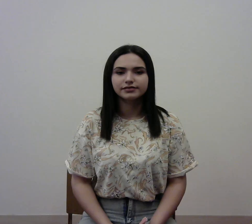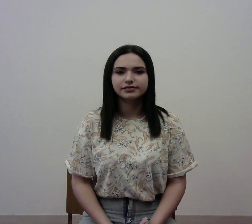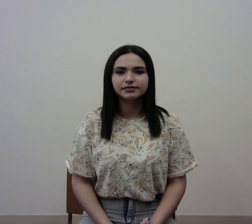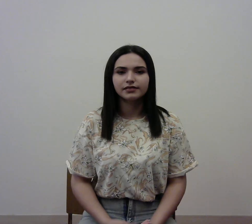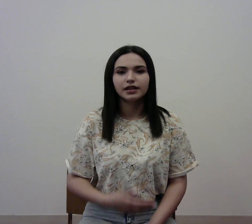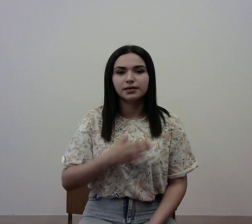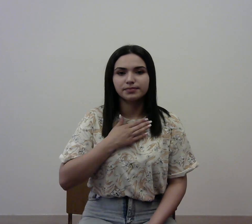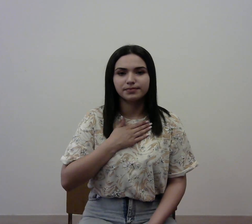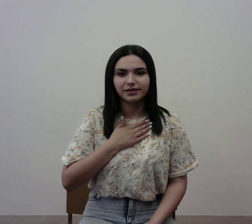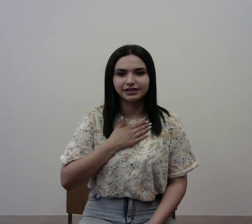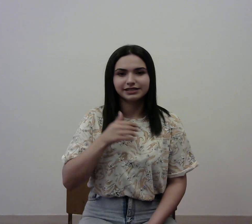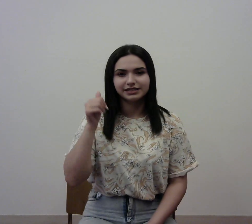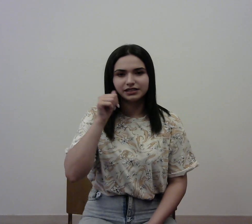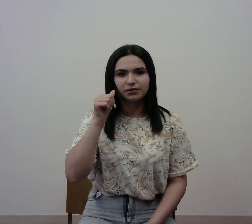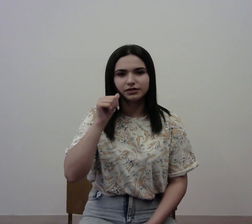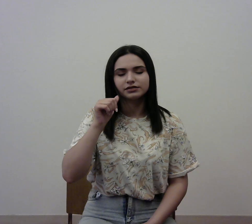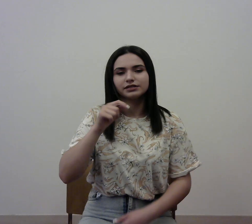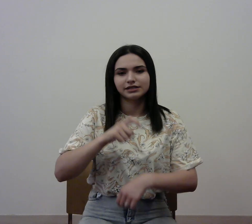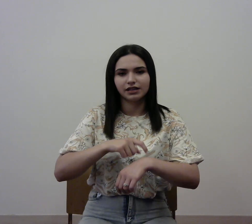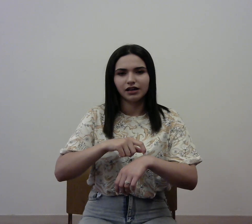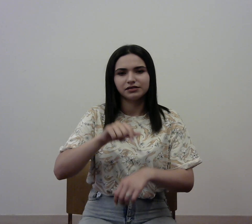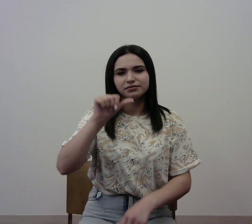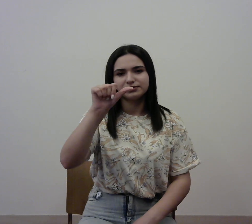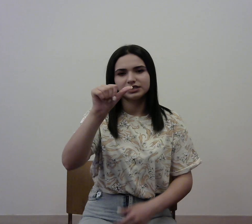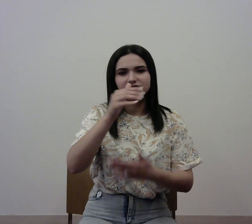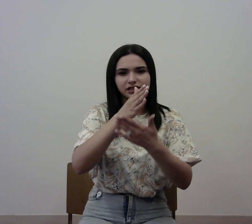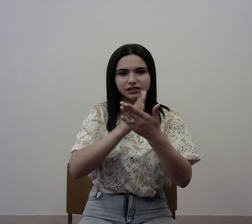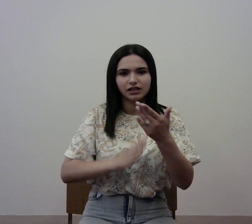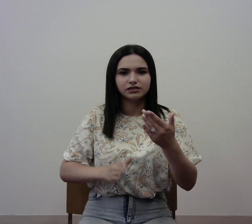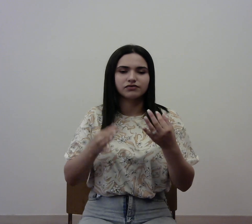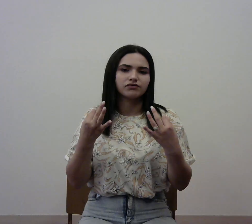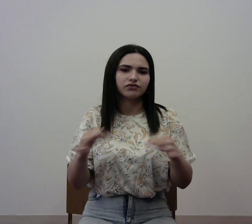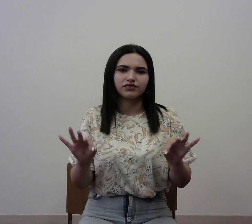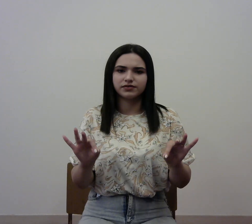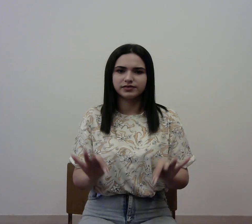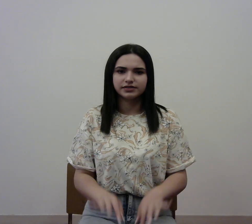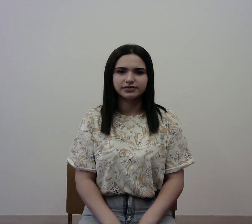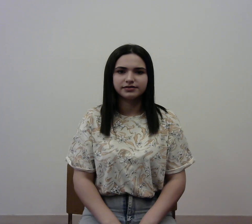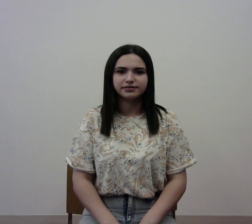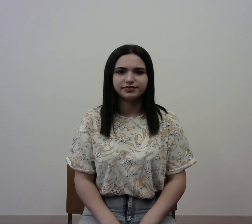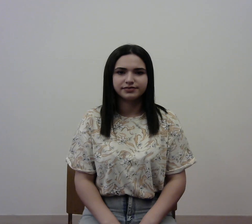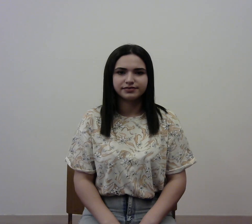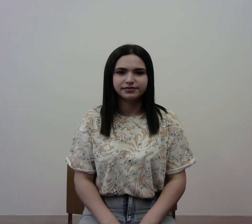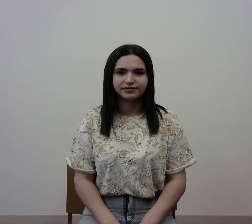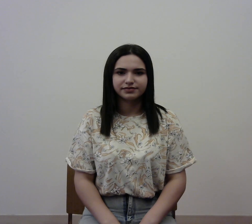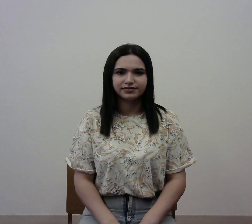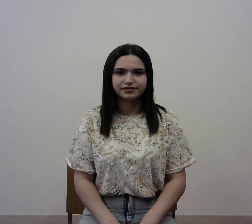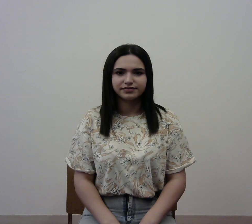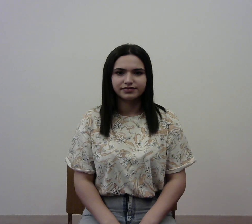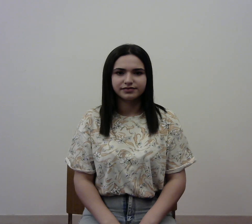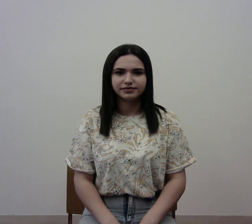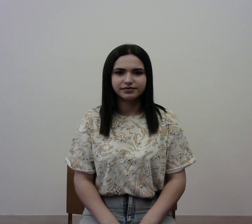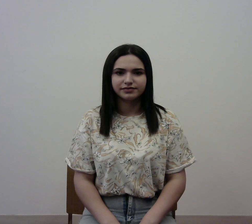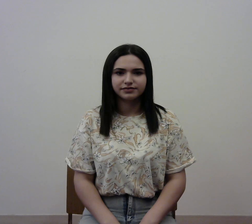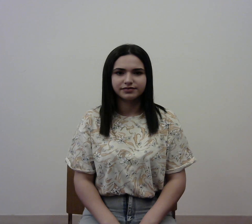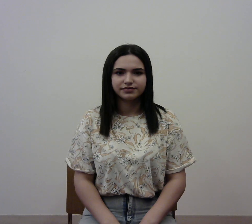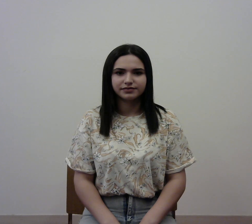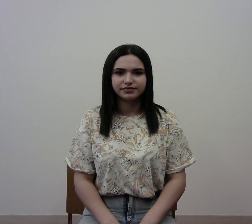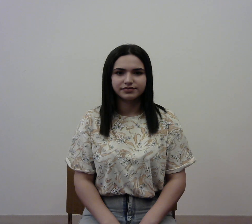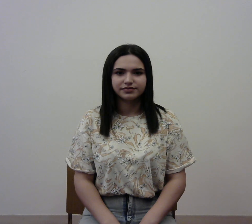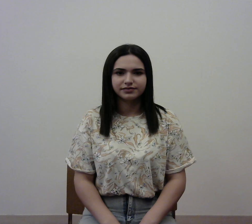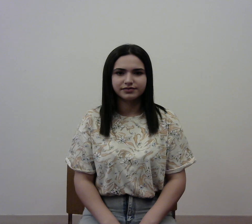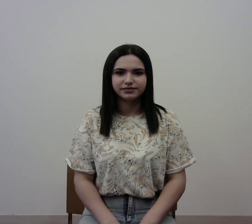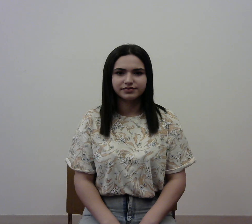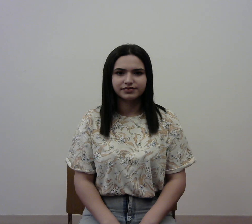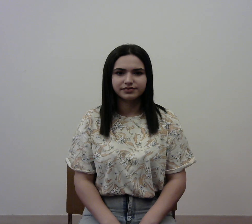Mən sabah saat birin yarısı boşam